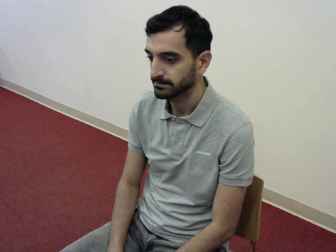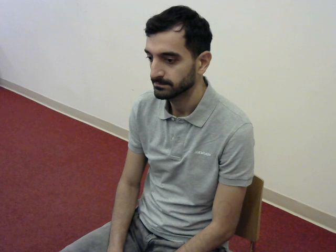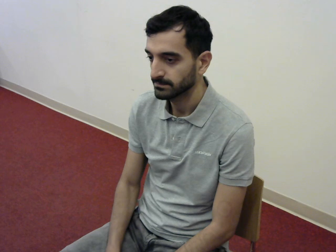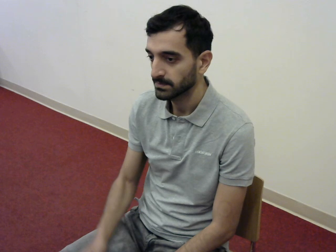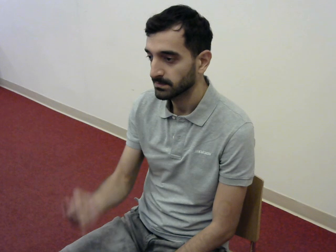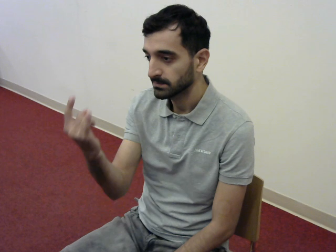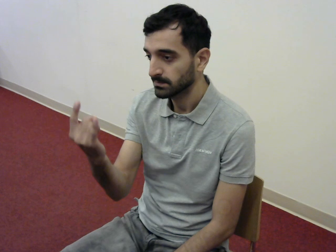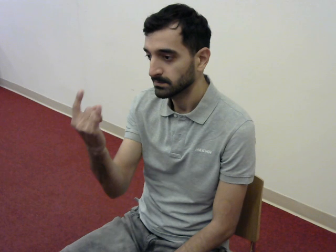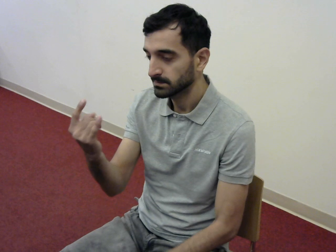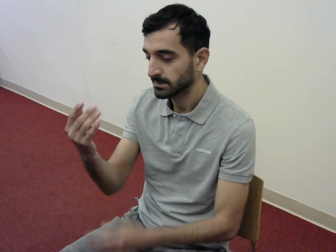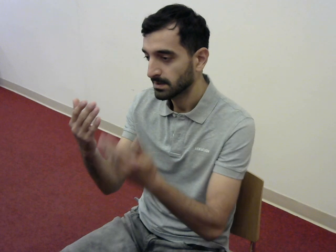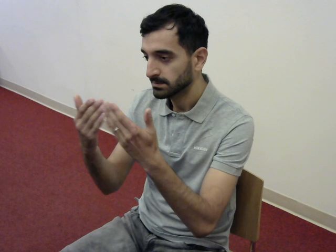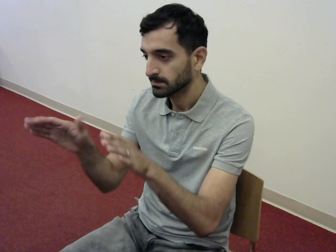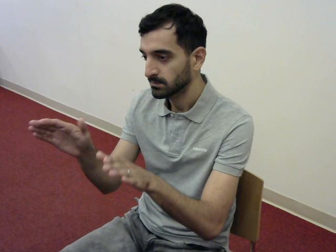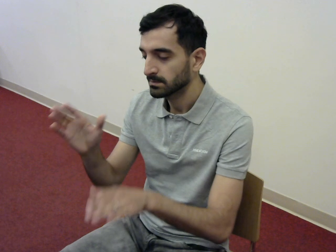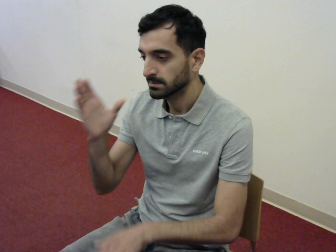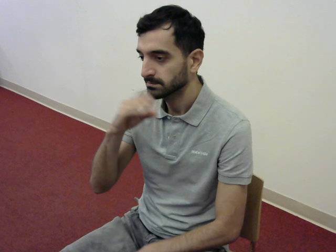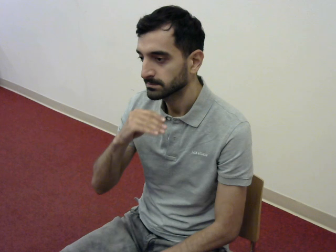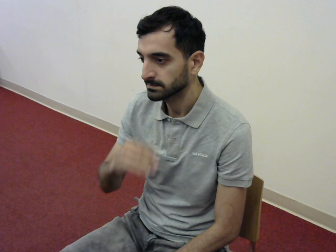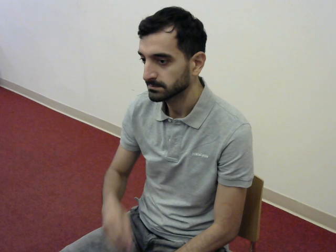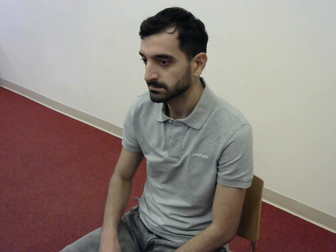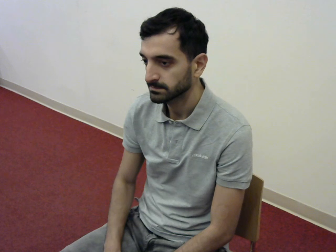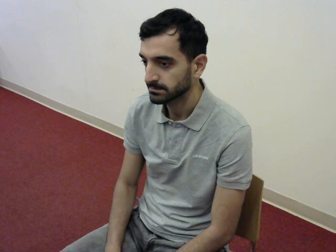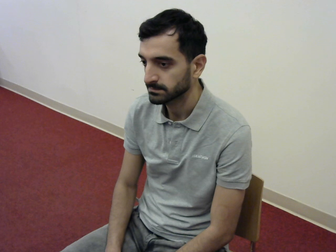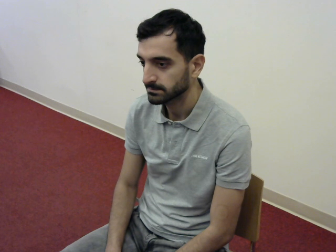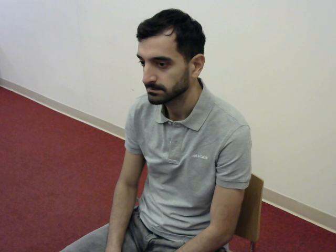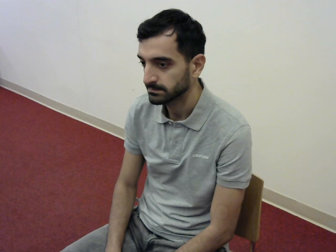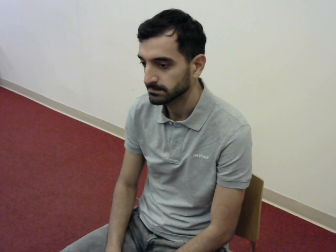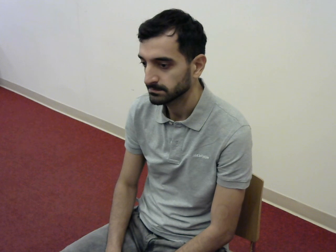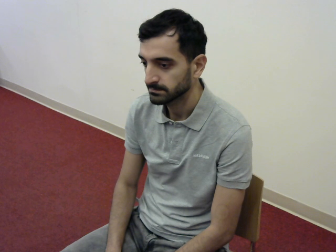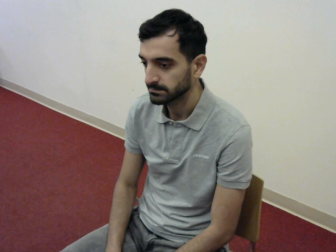Pəncərəni aça bilərsinizmi?